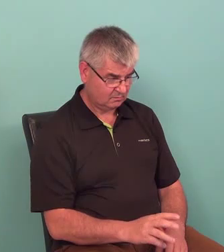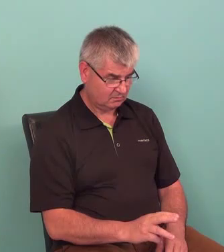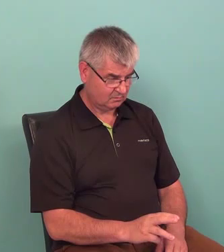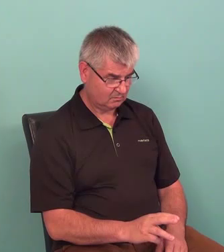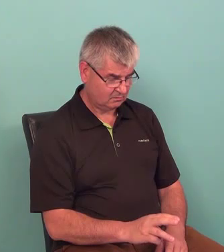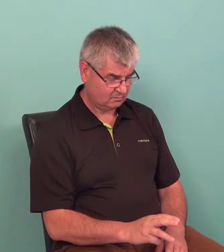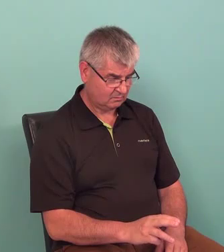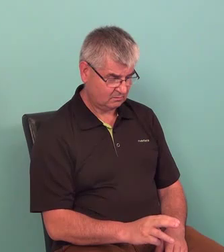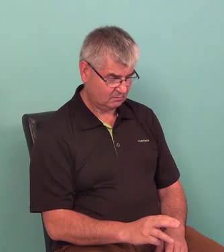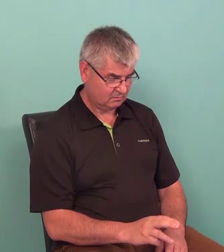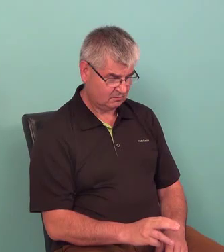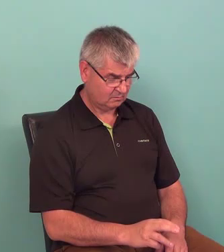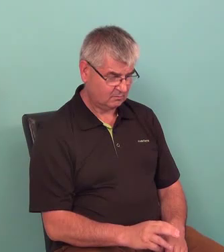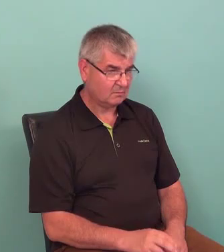Wtorek.